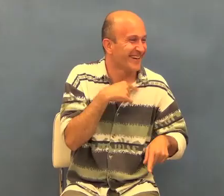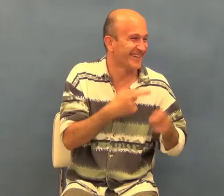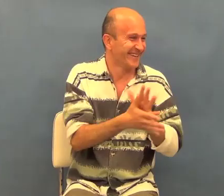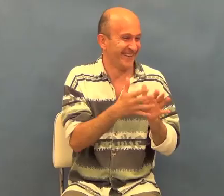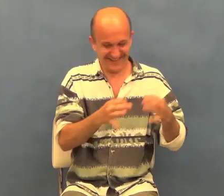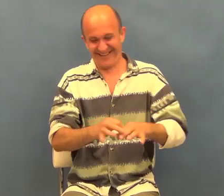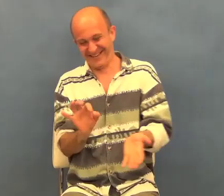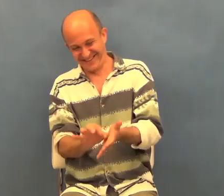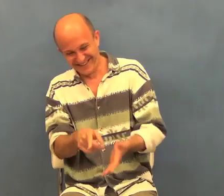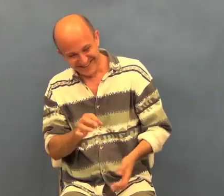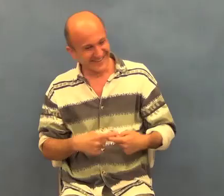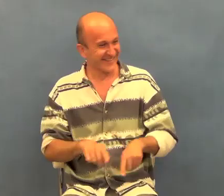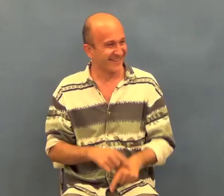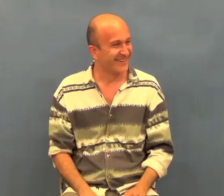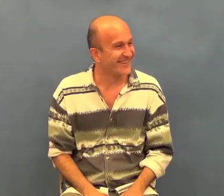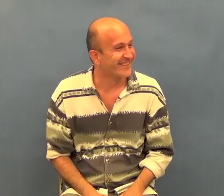Migałem i akurat to jest.